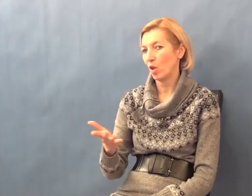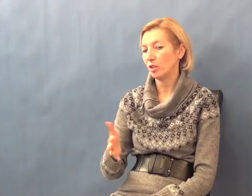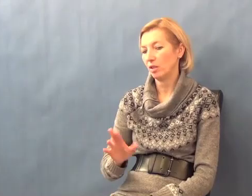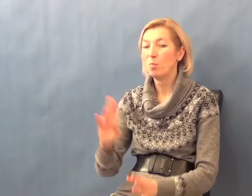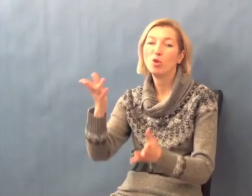Może.